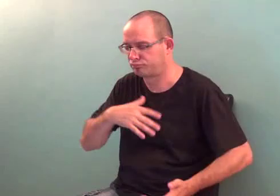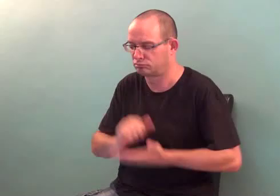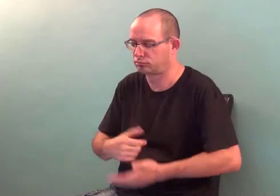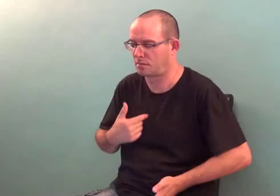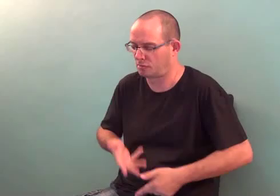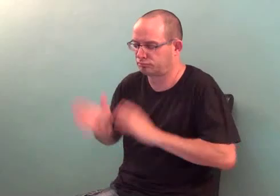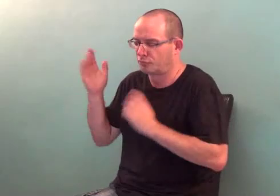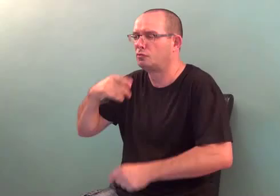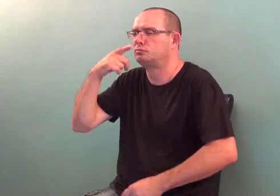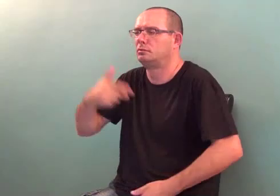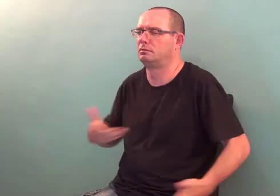Jestem zajęty, wyjeżdżam do Olsztyna.